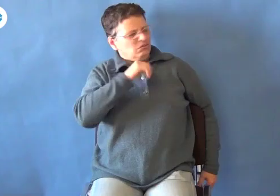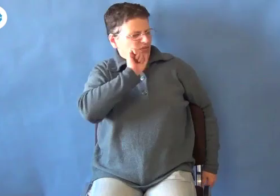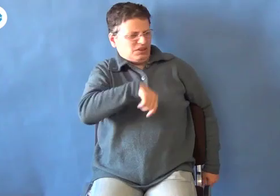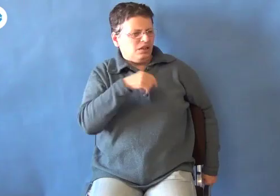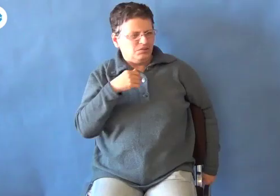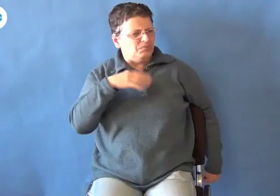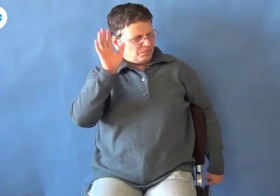Ja wcale...